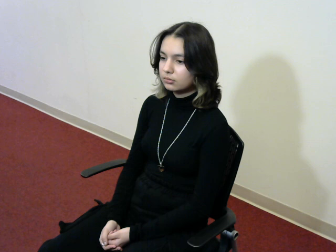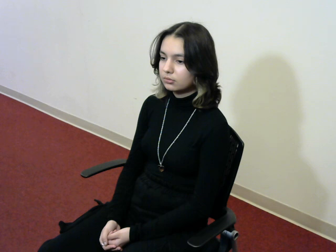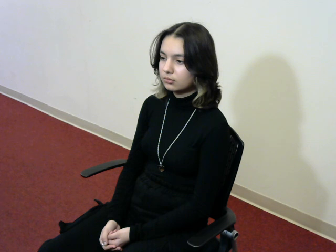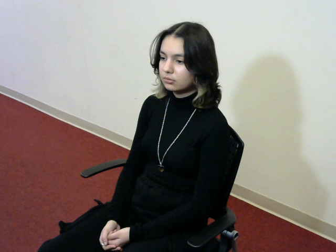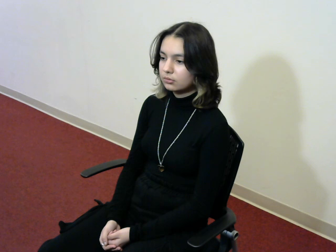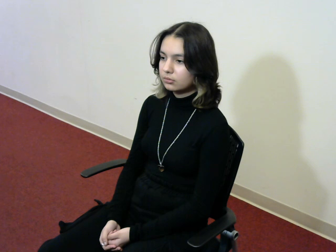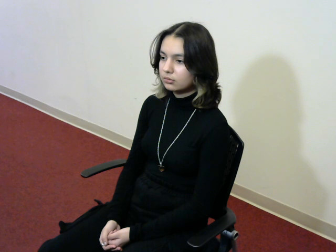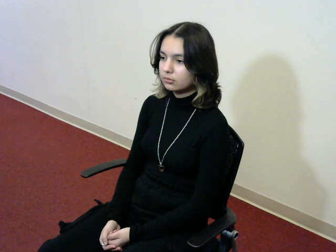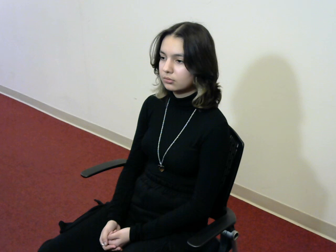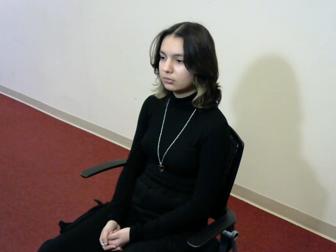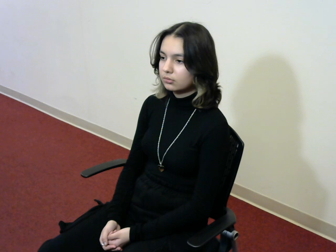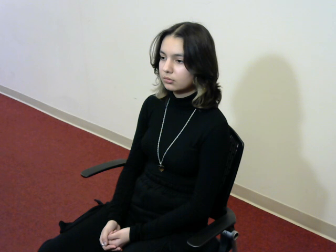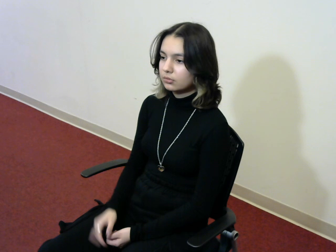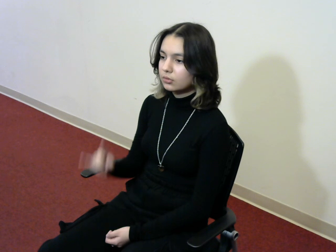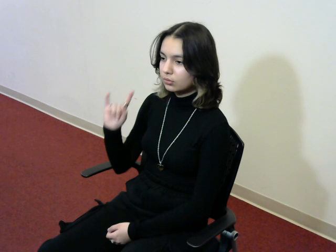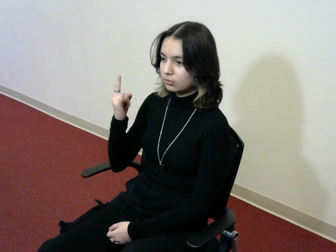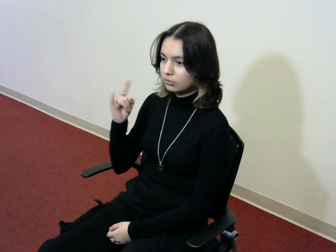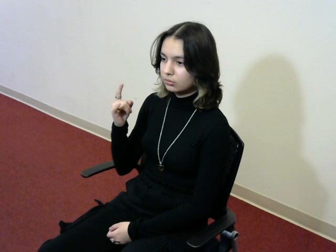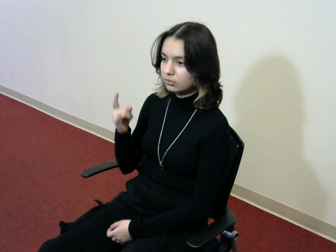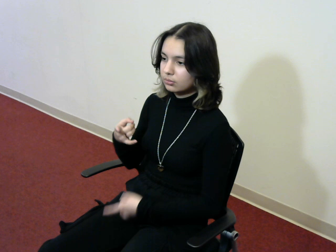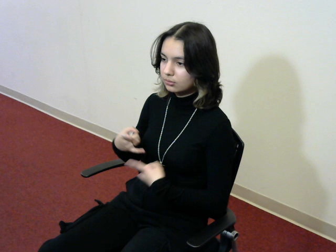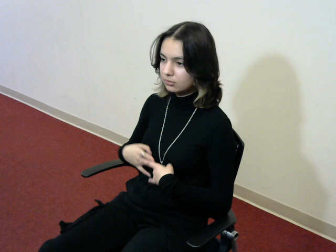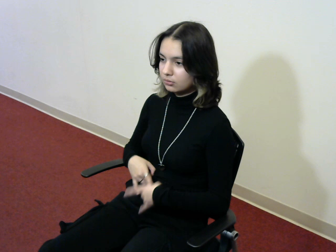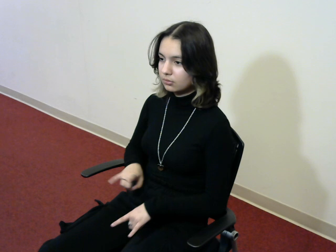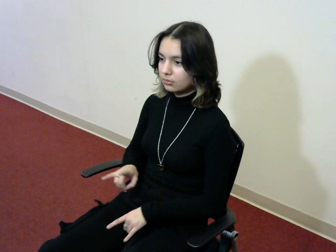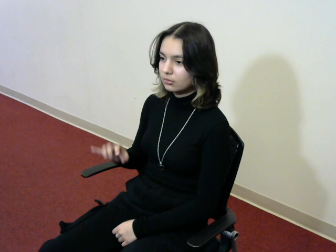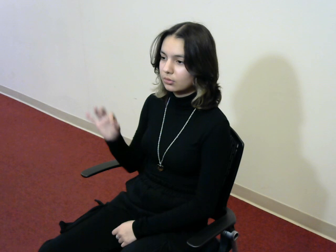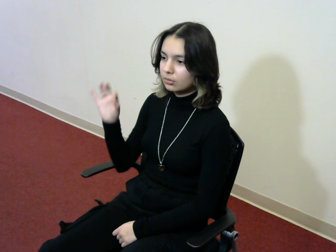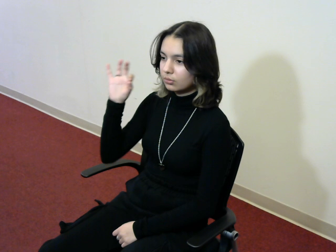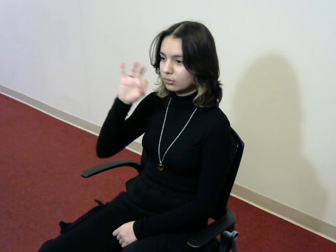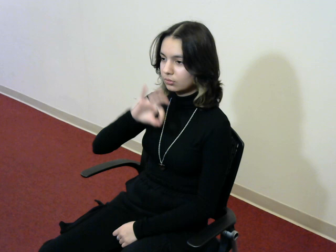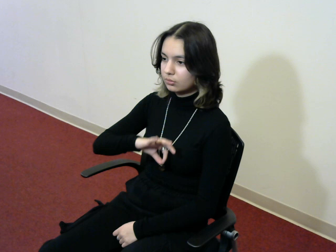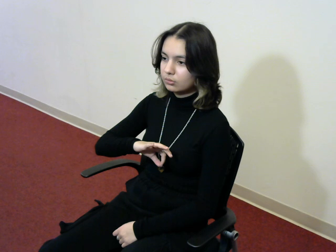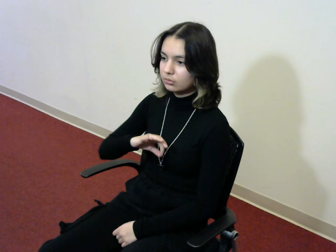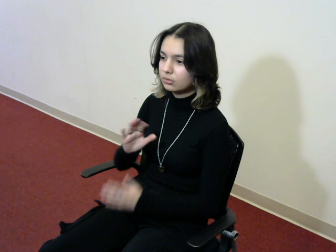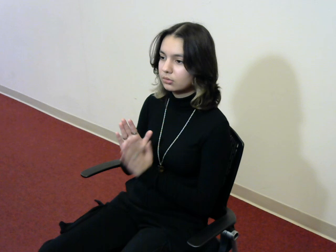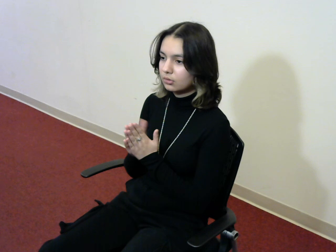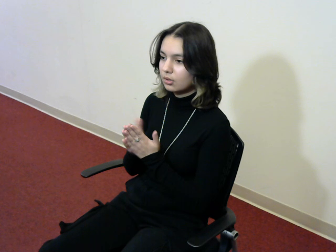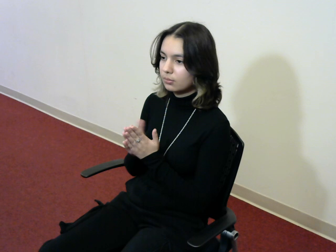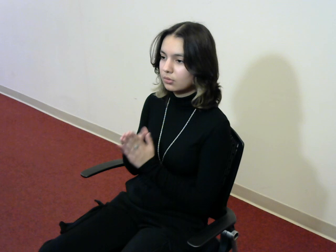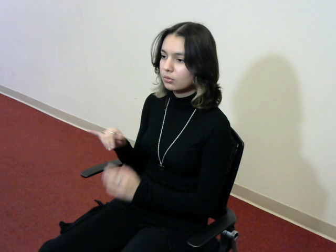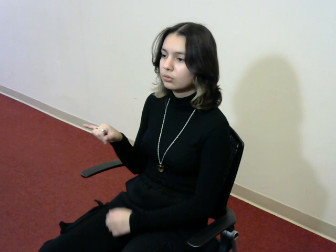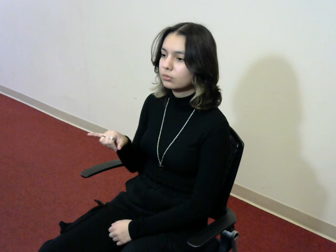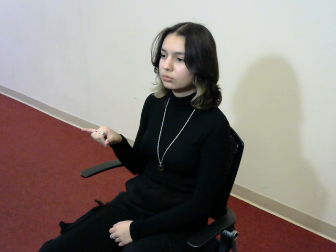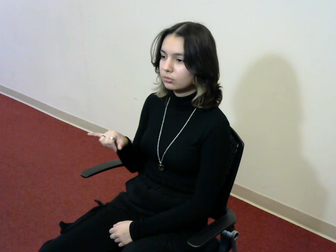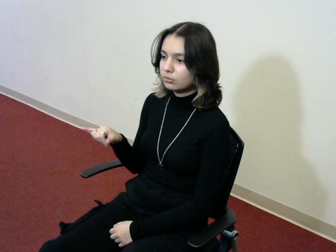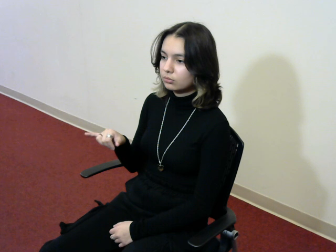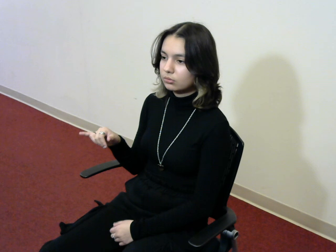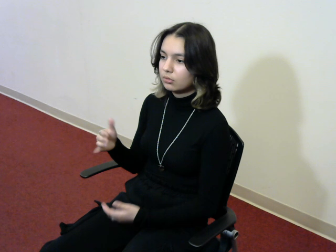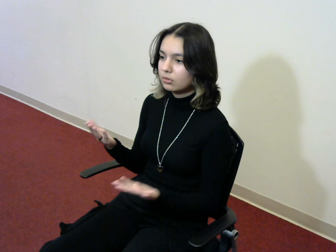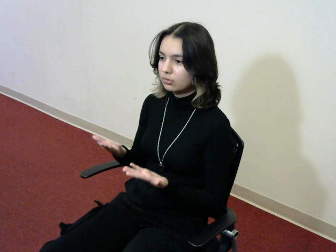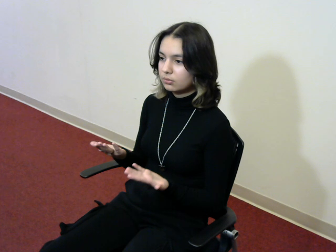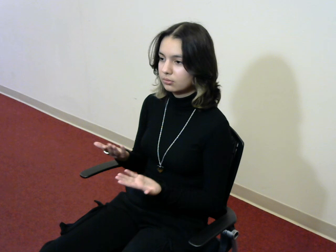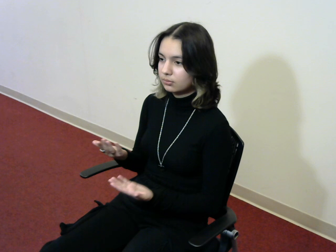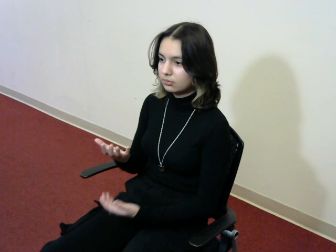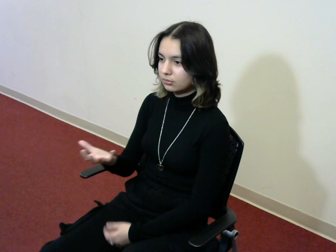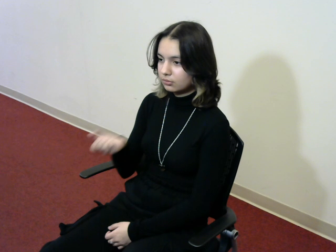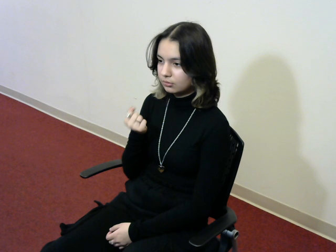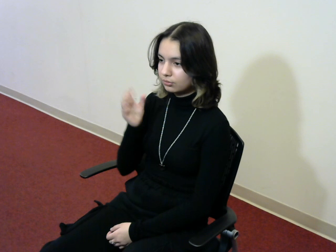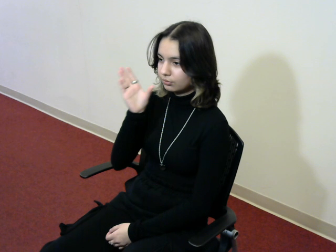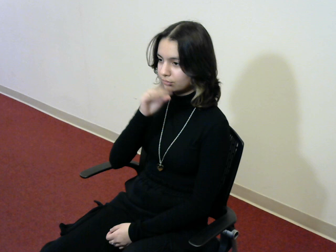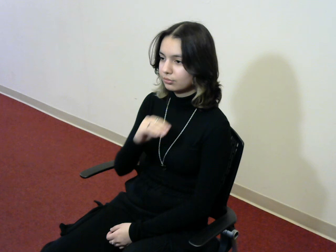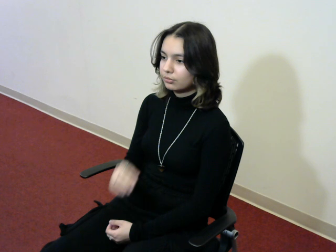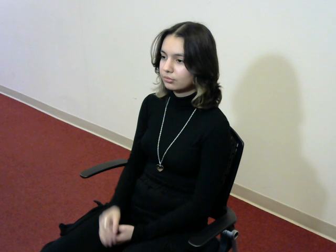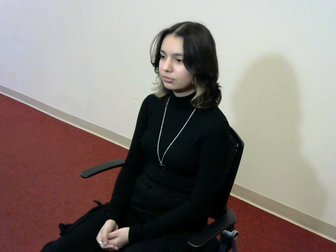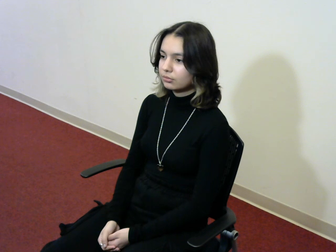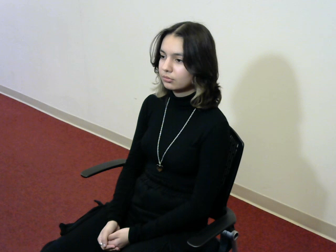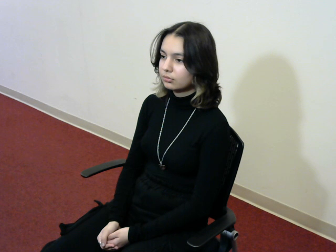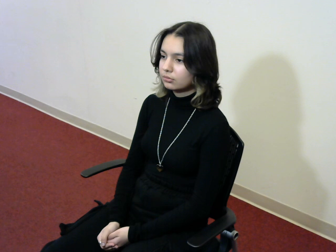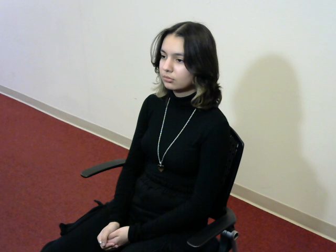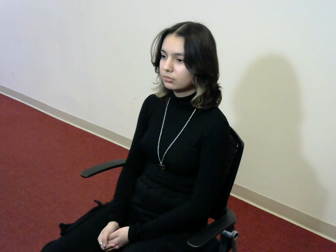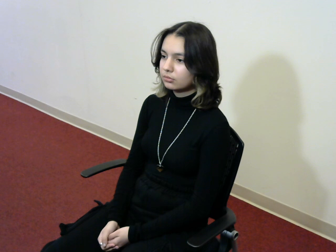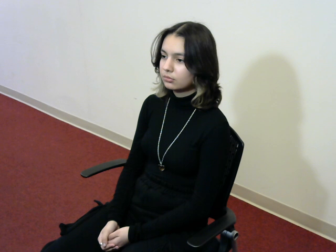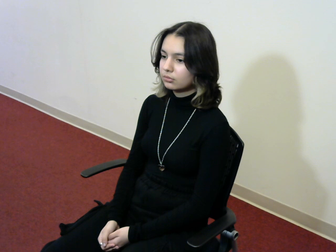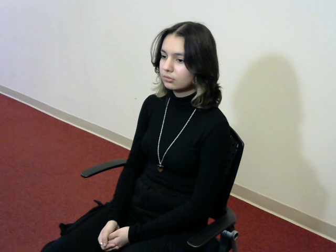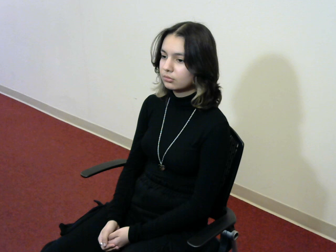Uşağın doğum haqqında şəhadətnaməsini hardan ala bilərəm?